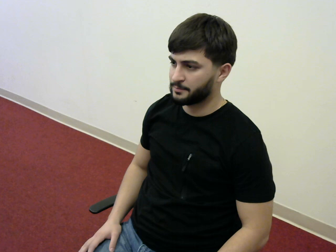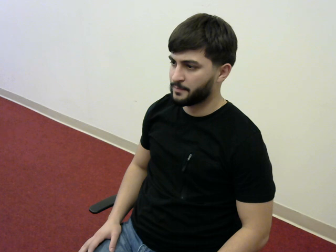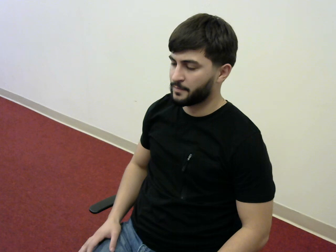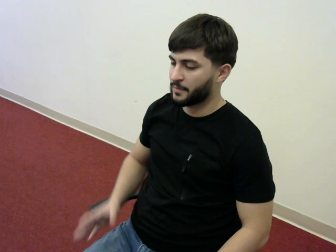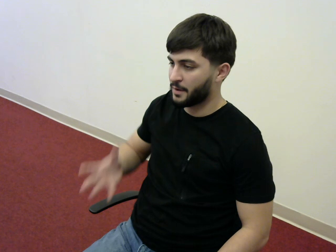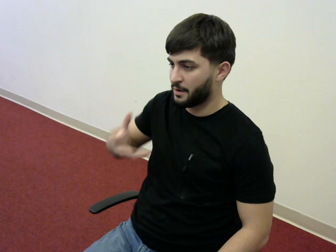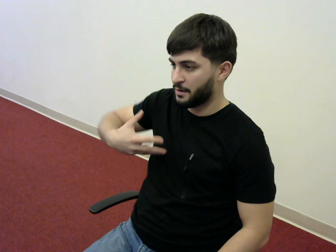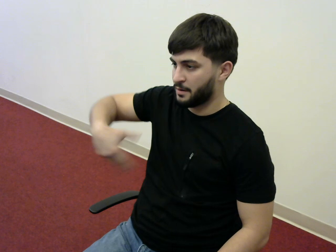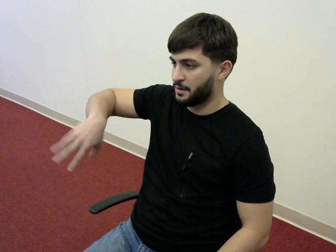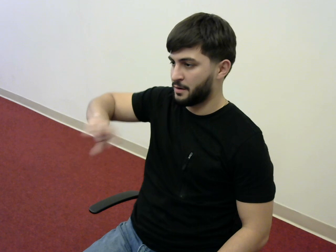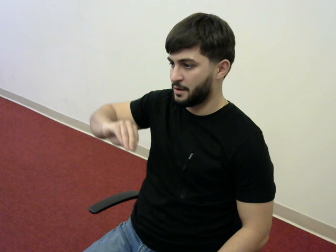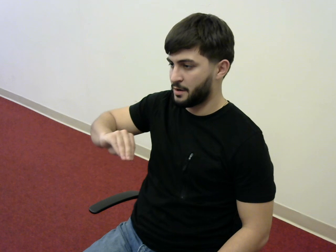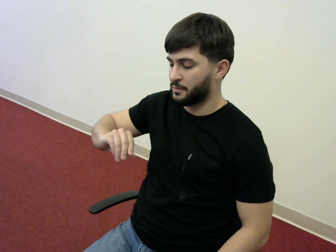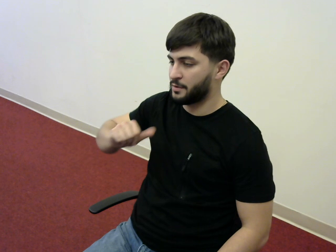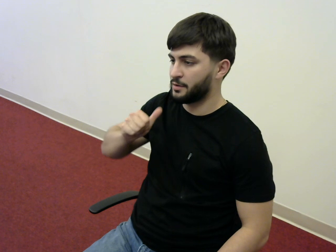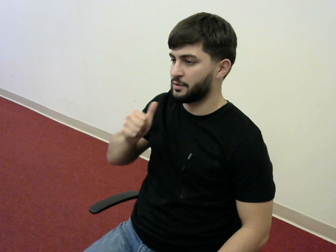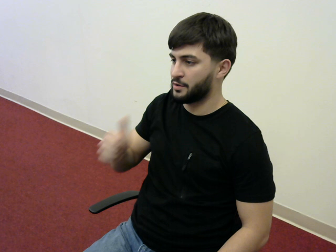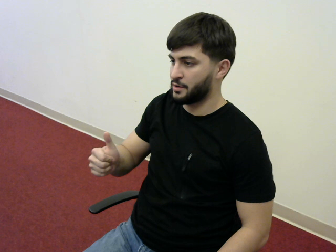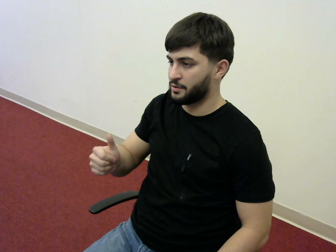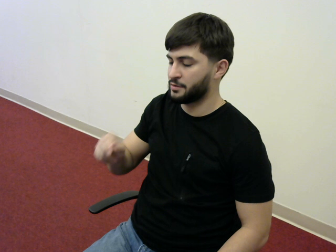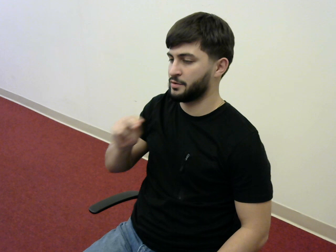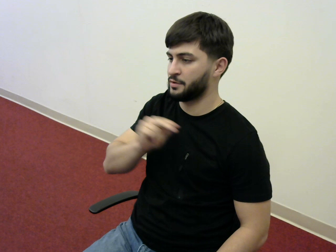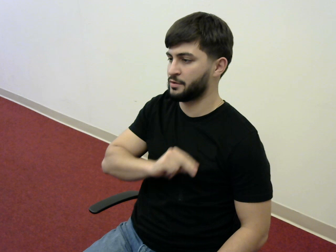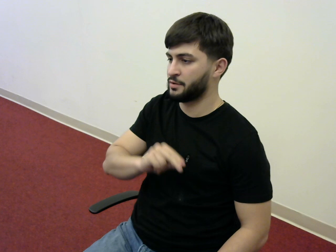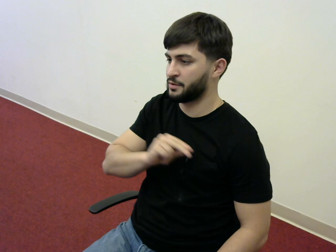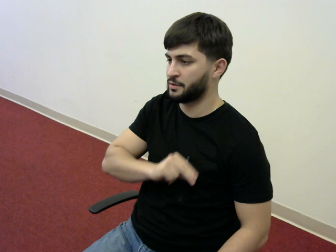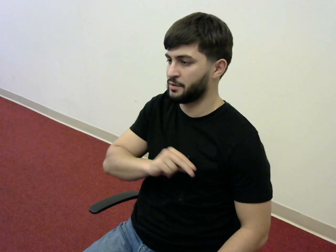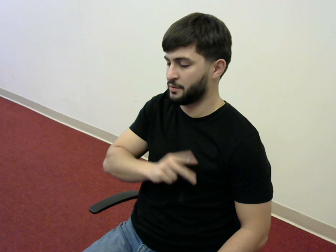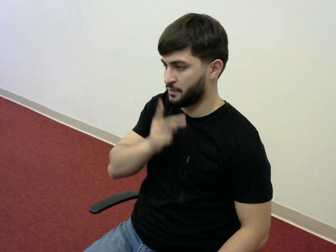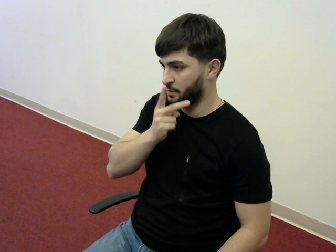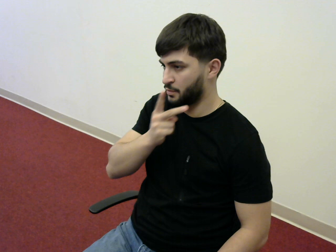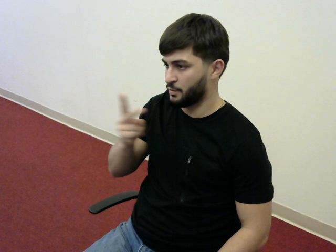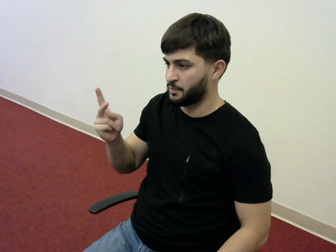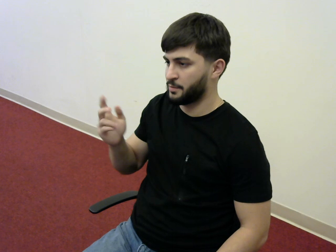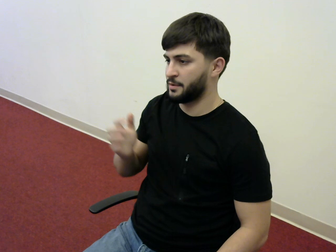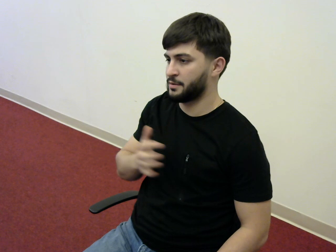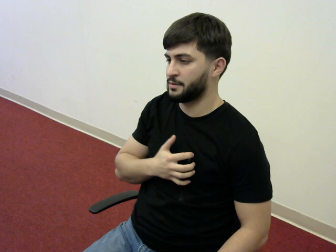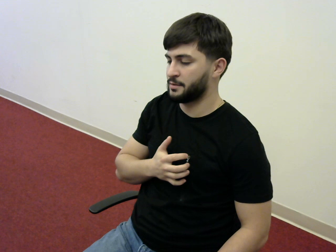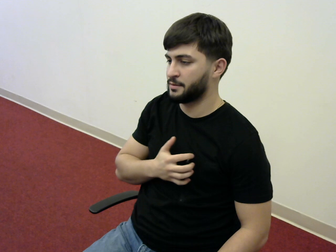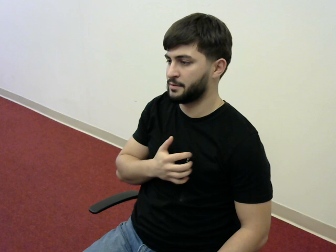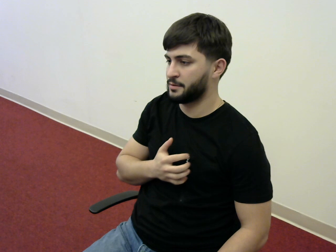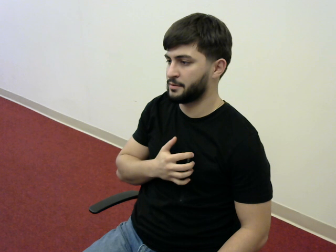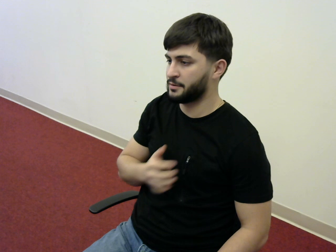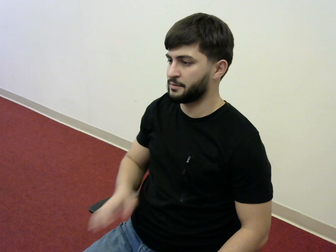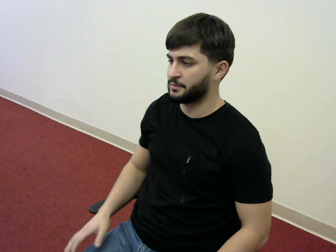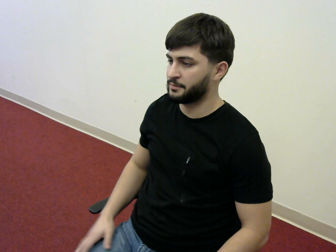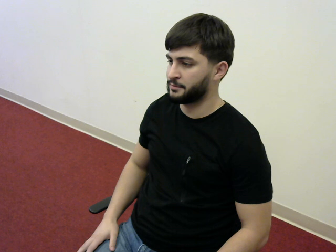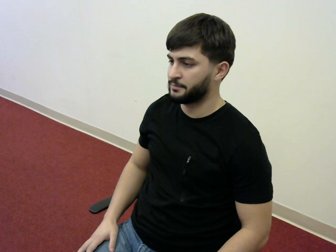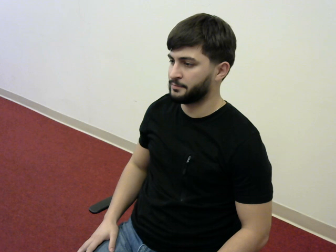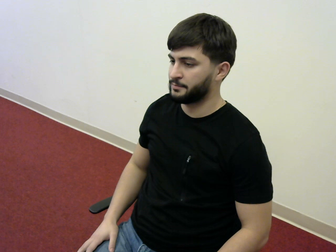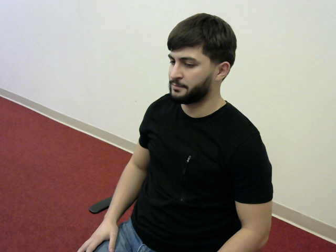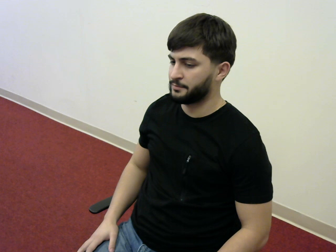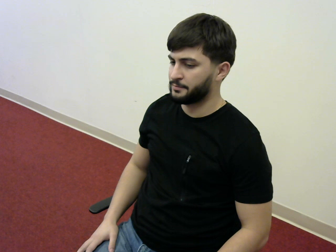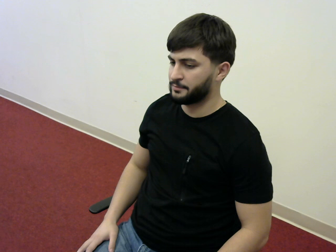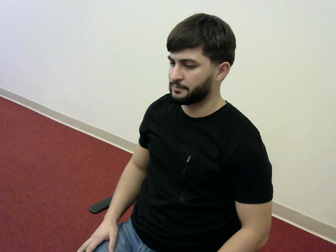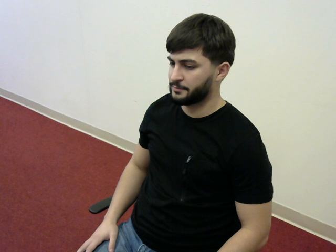Hamı yaxşı işlər görmək istəyir